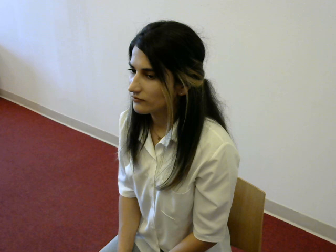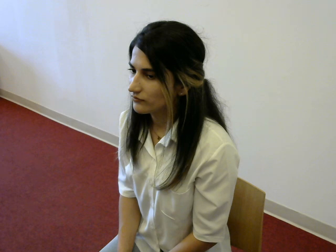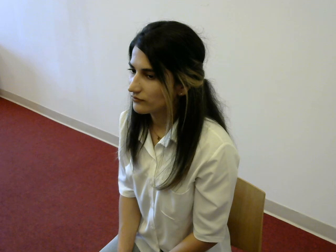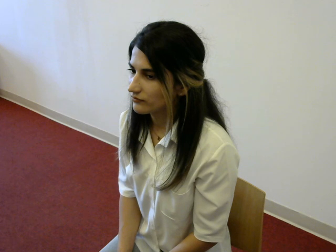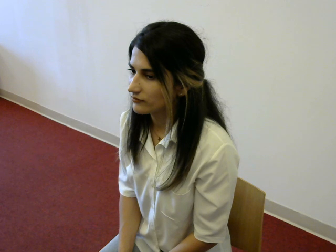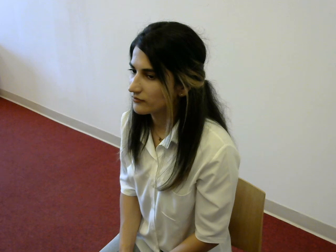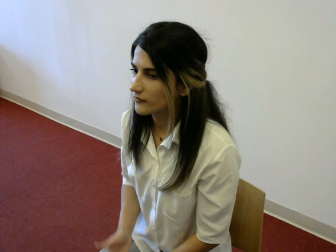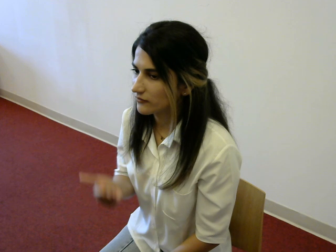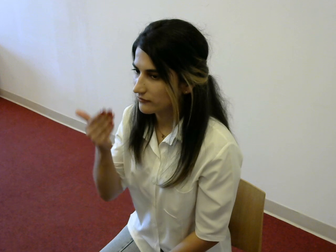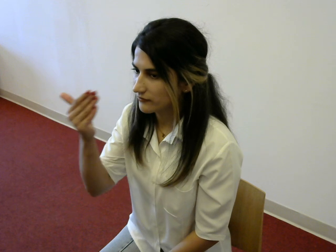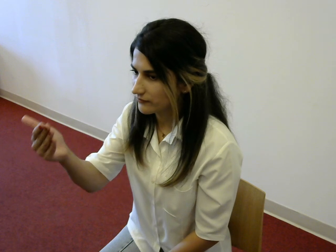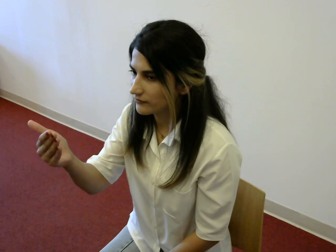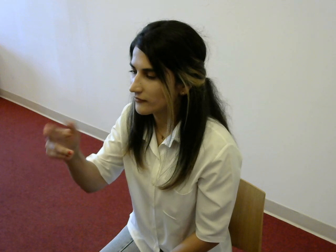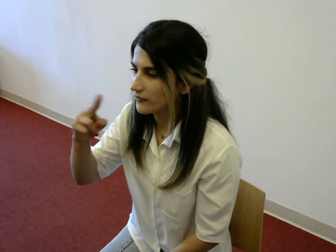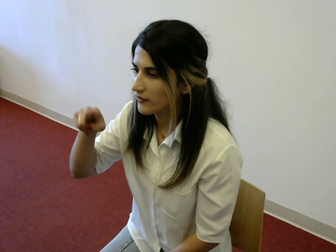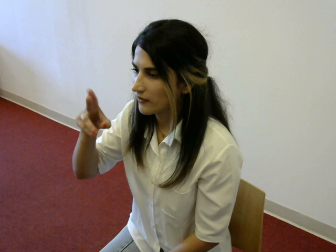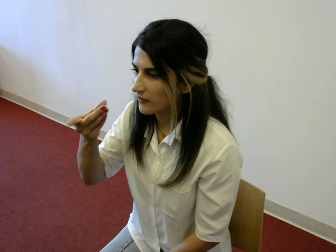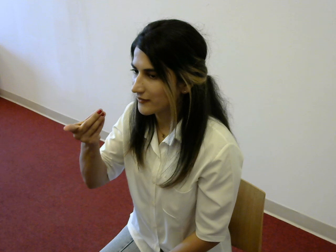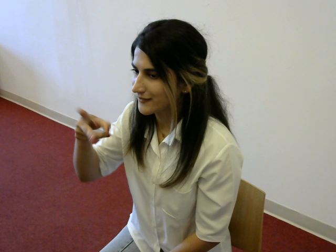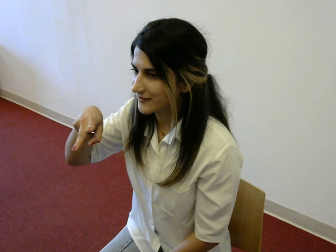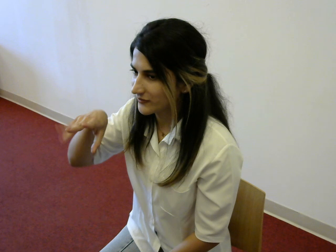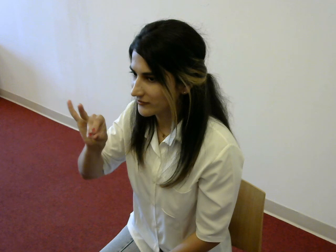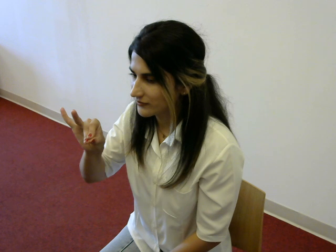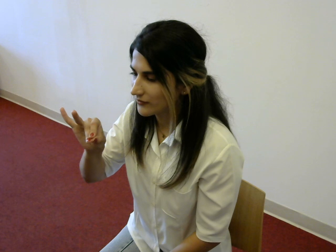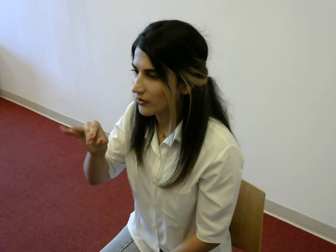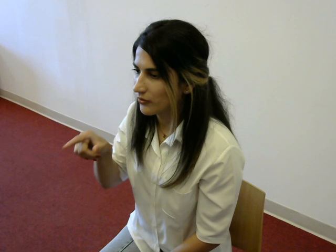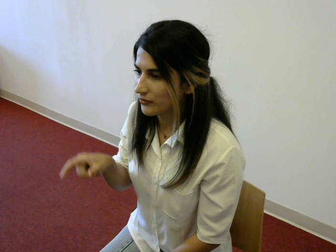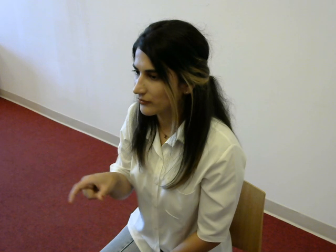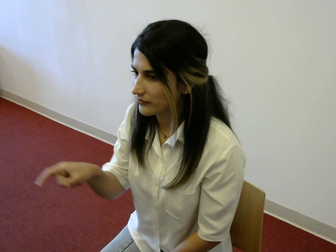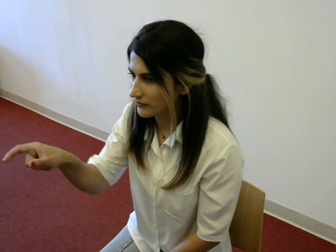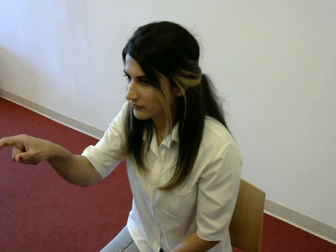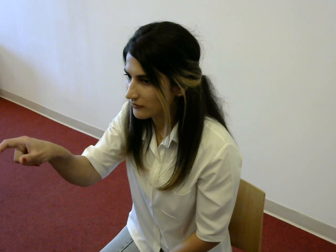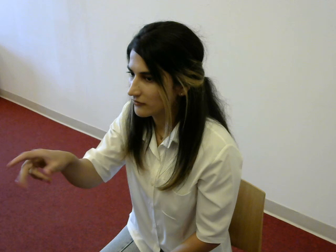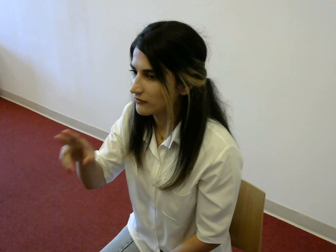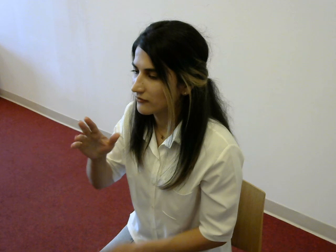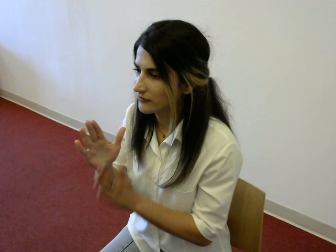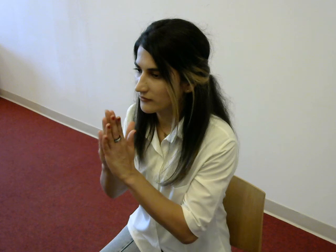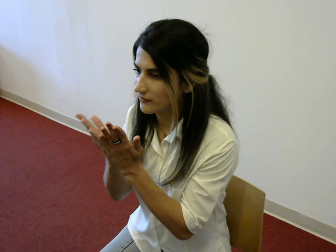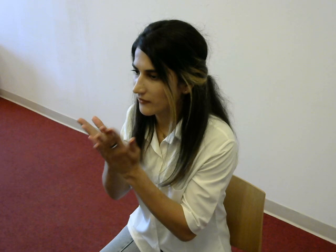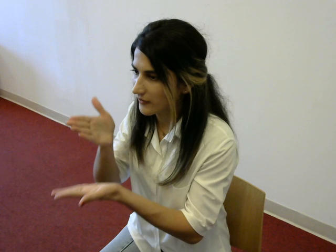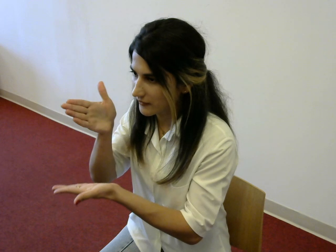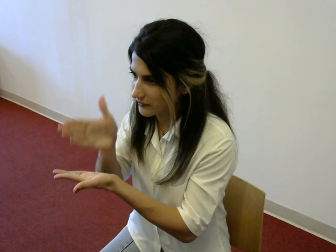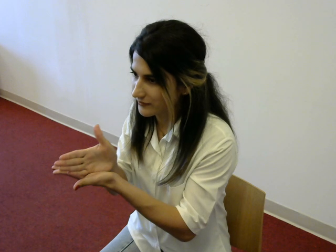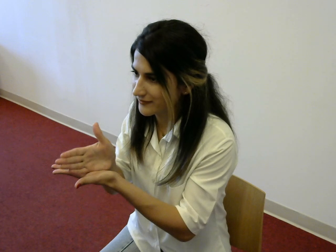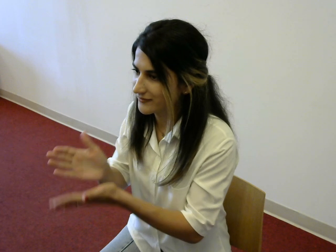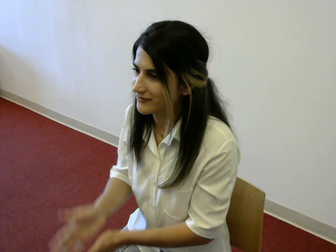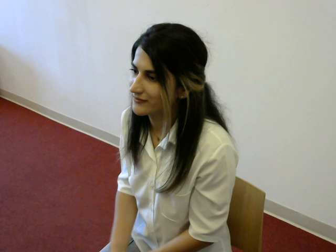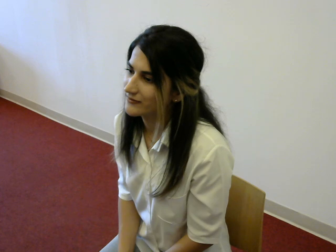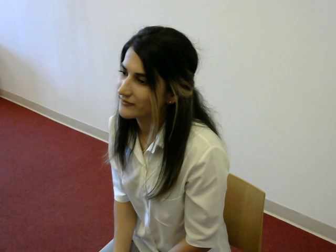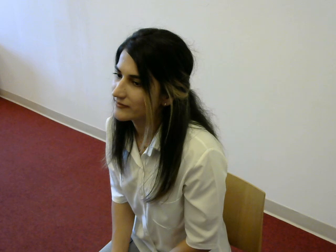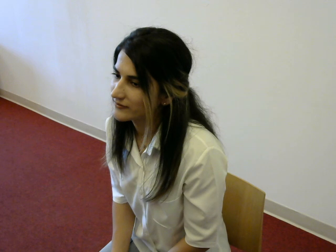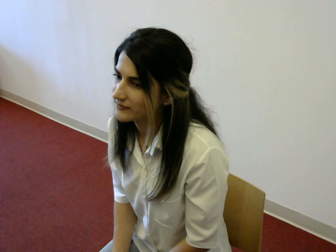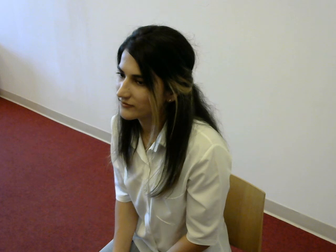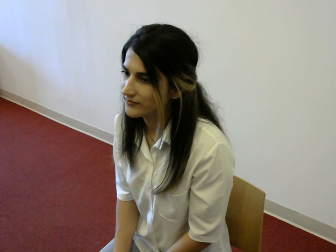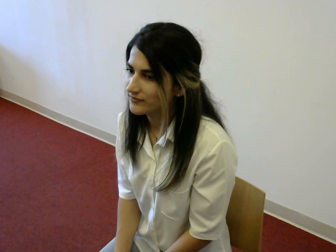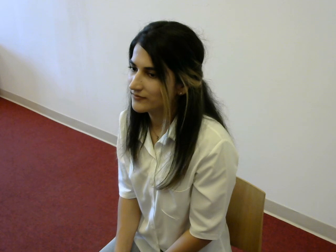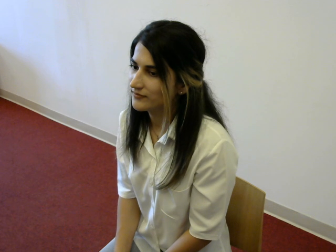Sizdə "Dəli Kür" kitabı var?